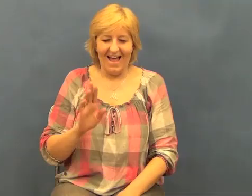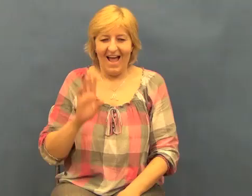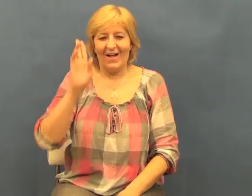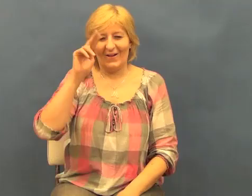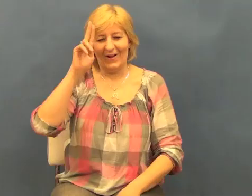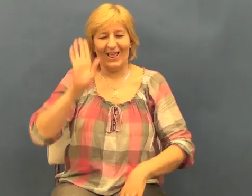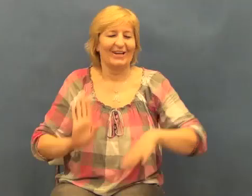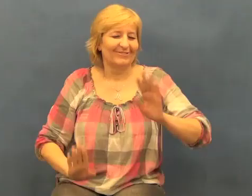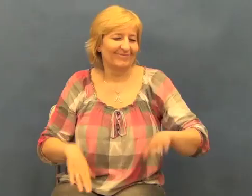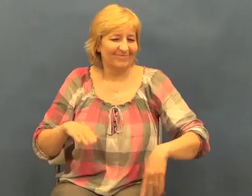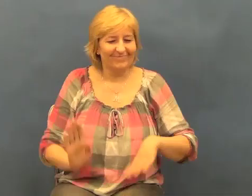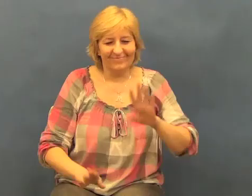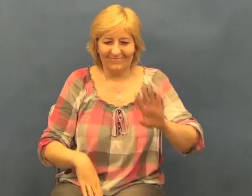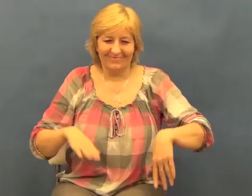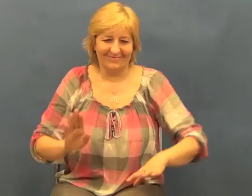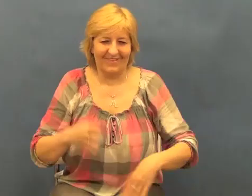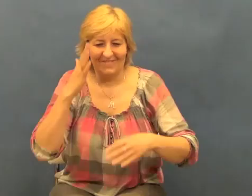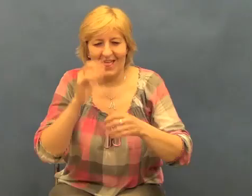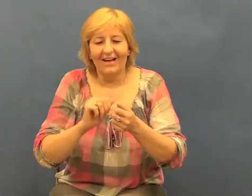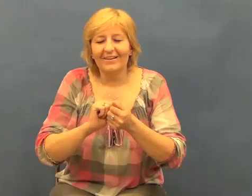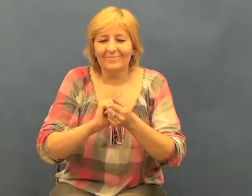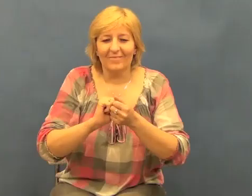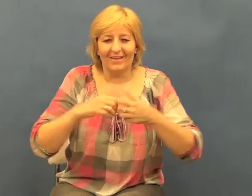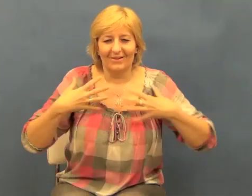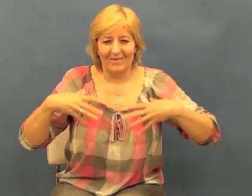Królik idzie, idzie, wiesz, wiszące pranie.